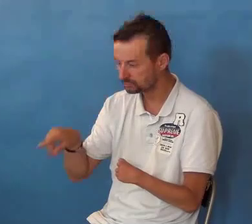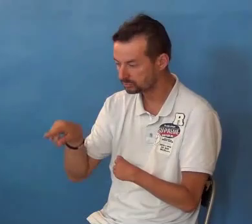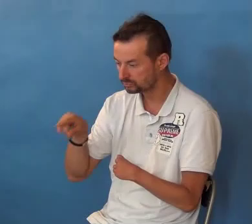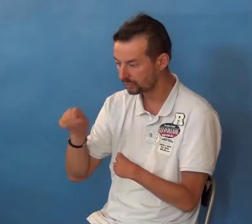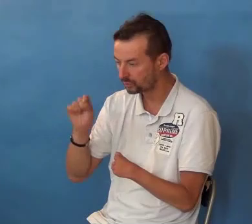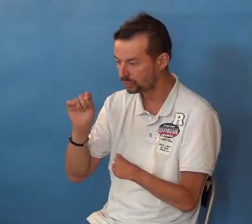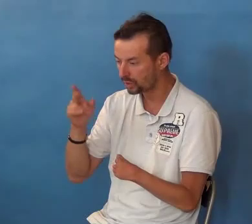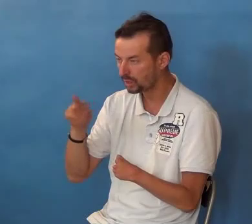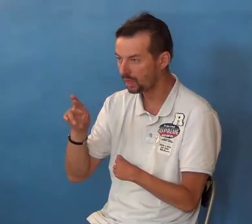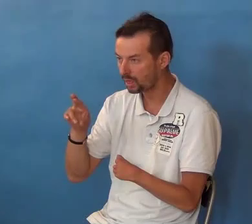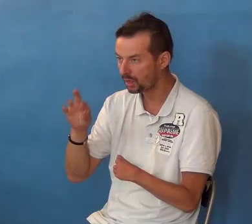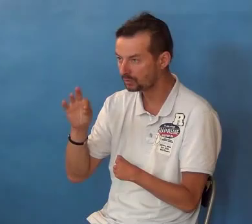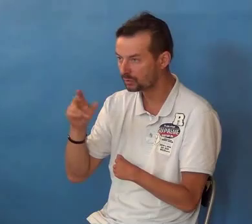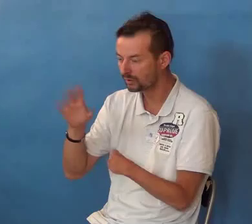Skuter.